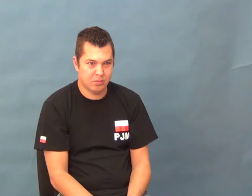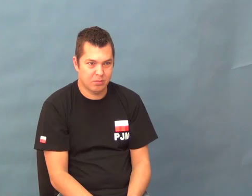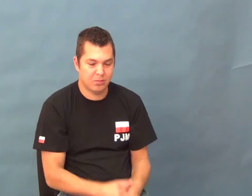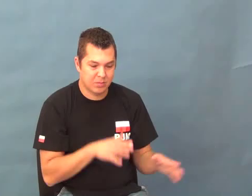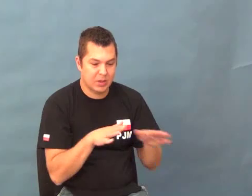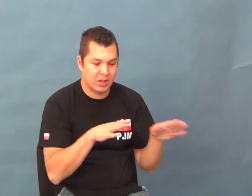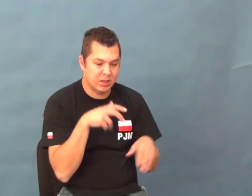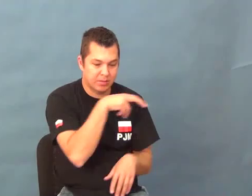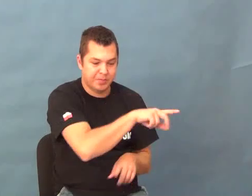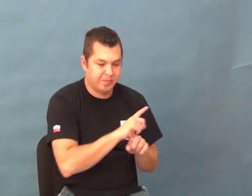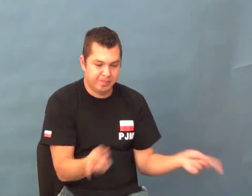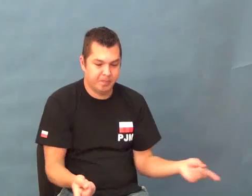Nie wolno iść w to miejsce.